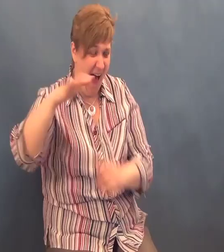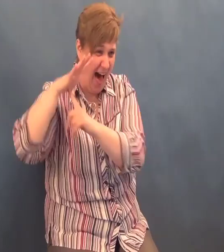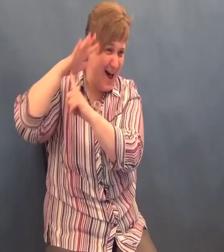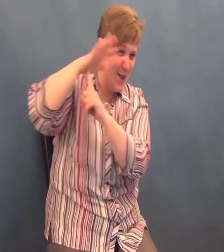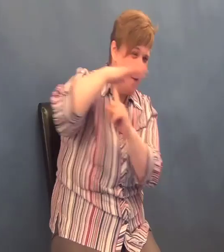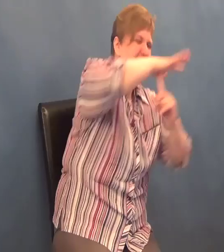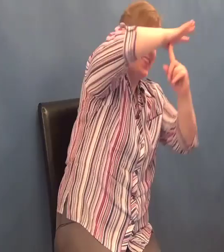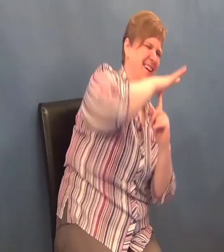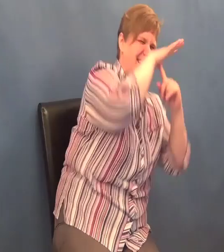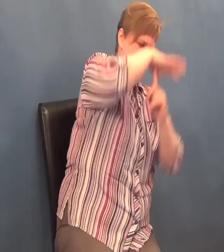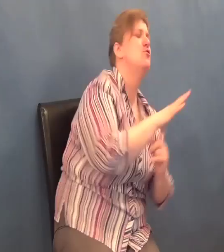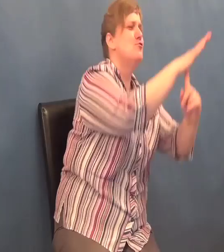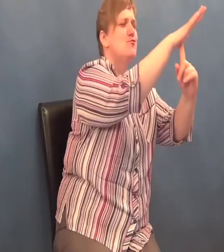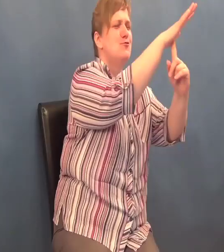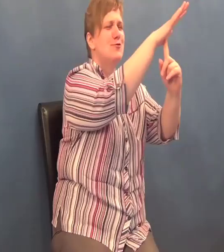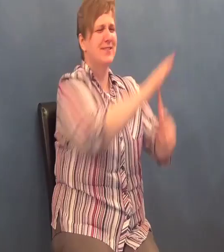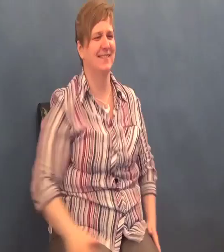Helikopterem przylecieć?